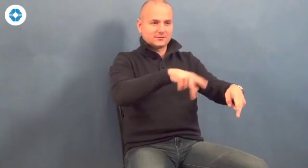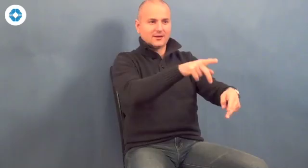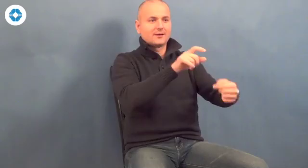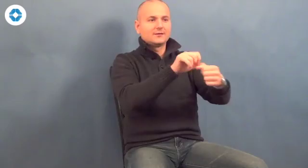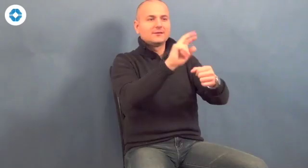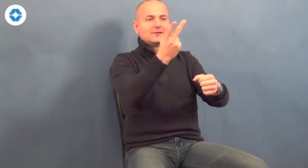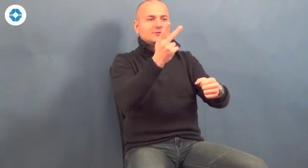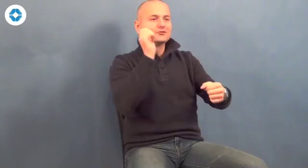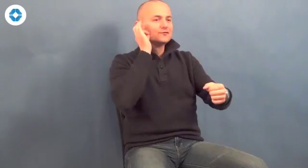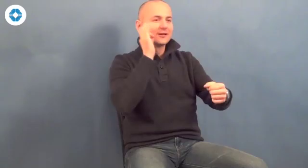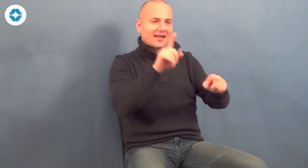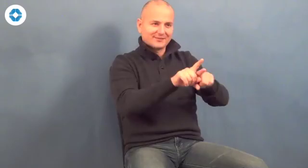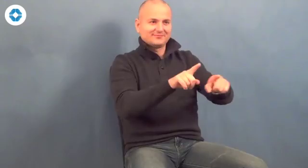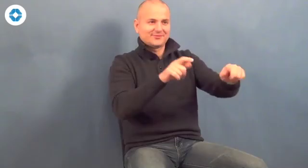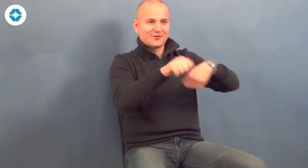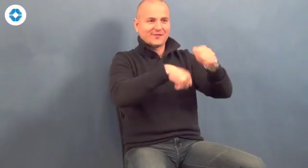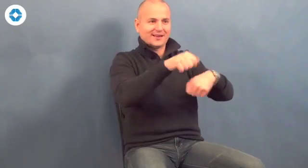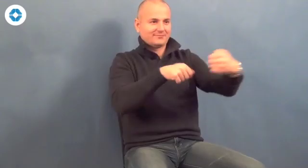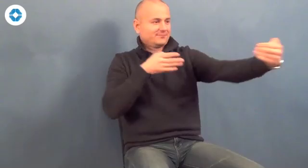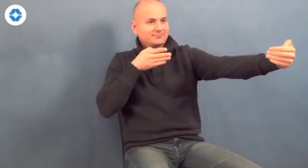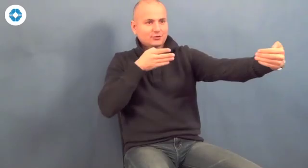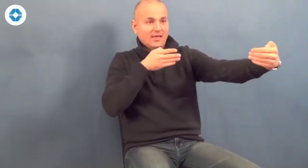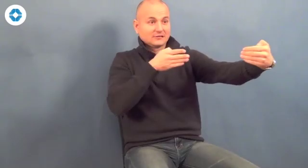Dziewczyna też jedzie rowerem z naprzeciwka.